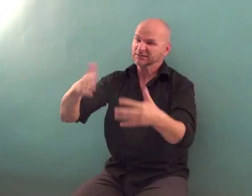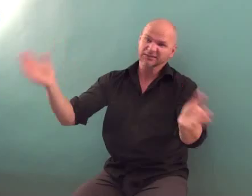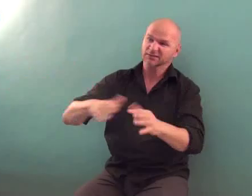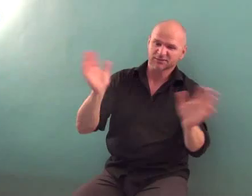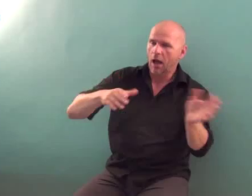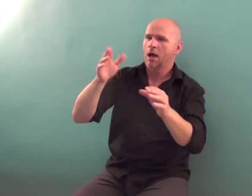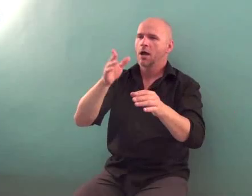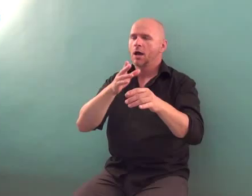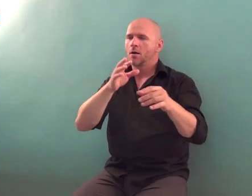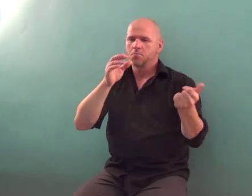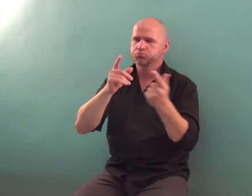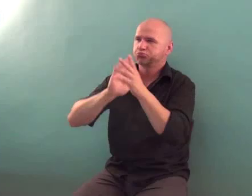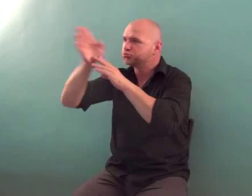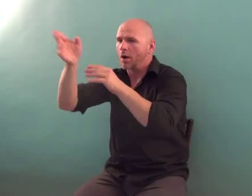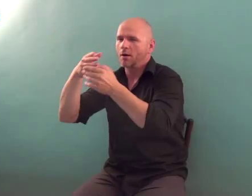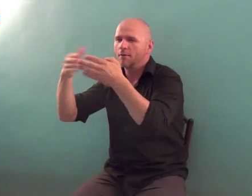Kilka osób puka po kolei do wszystkich drzwi i otwiera je.